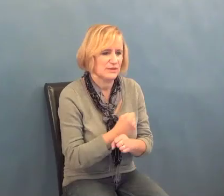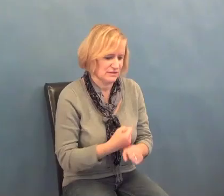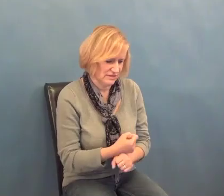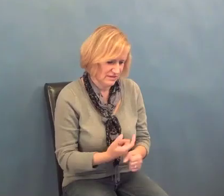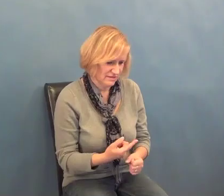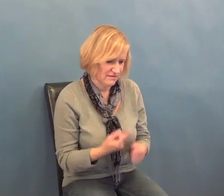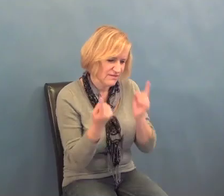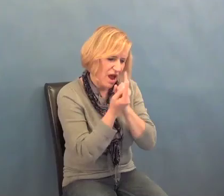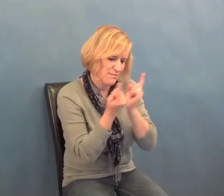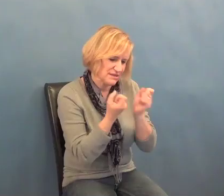Trucizna.